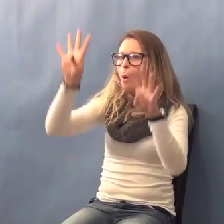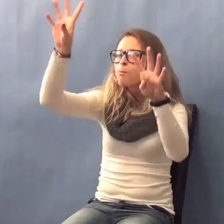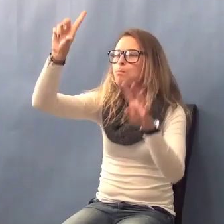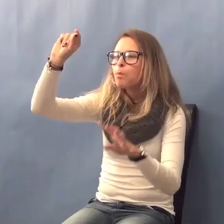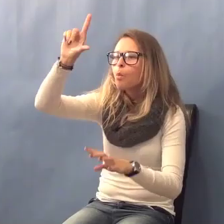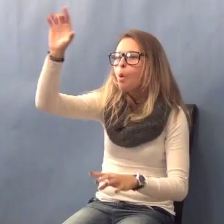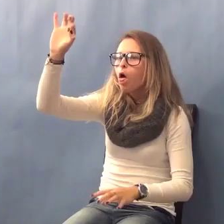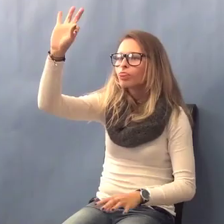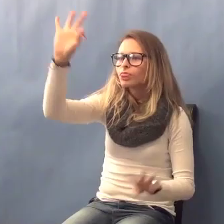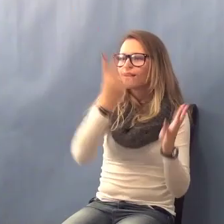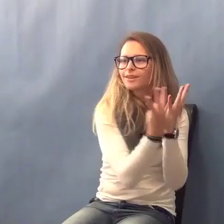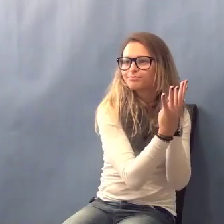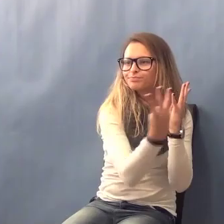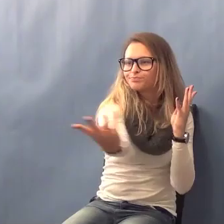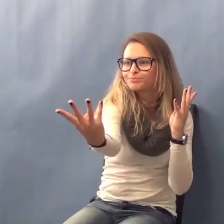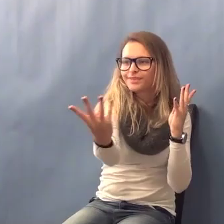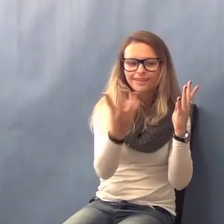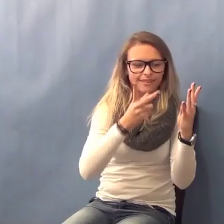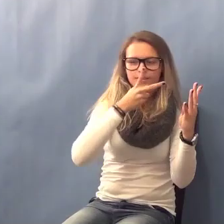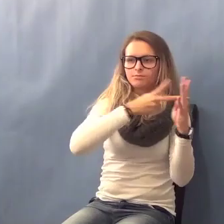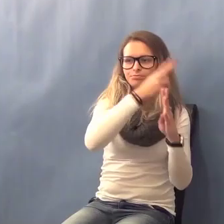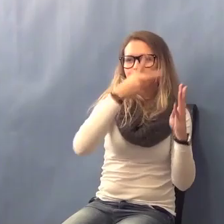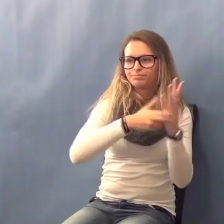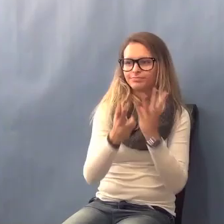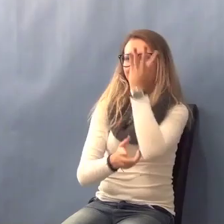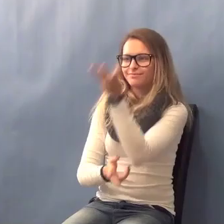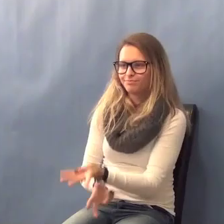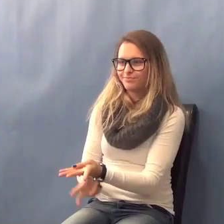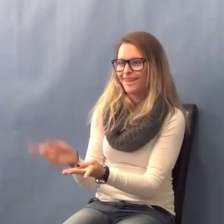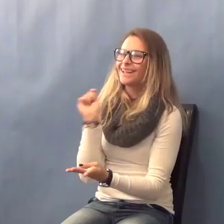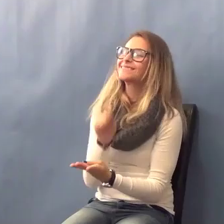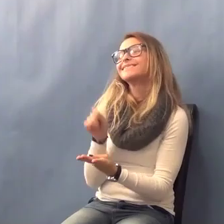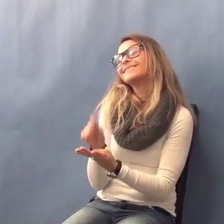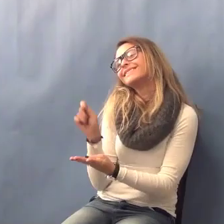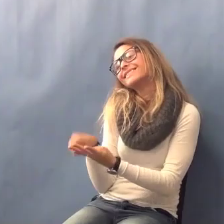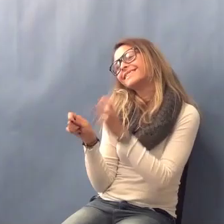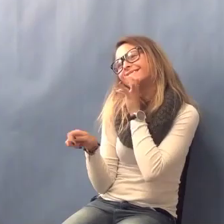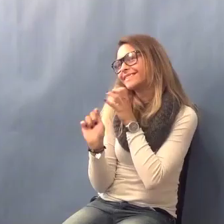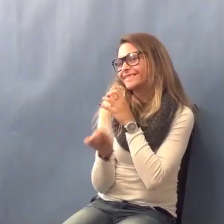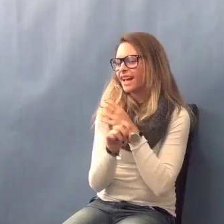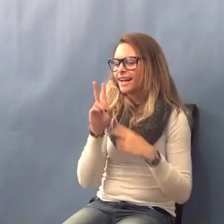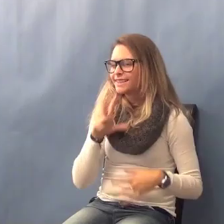Wyciął kawałek płotu i ze szczebelków zrobił sobie cymbałki, grał na nich zadowolony.